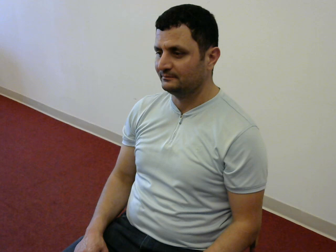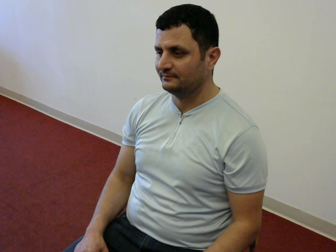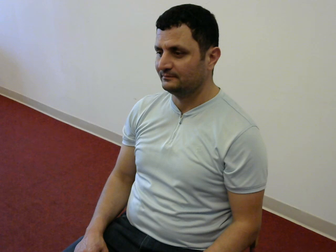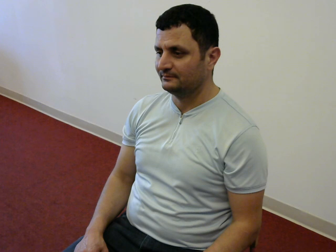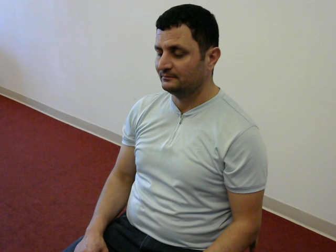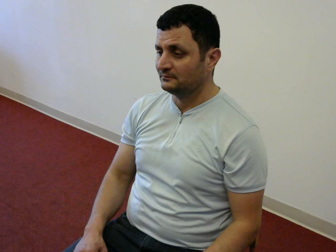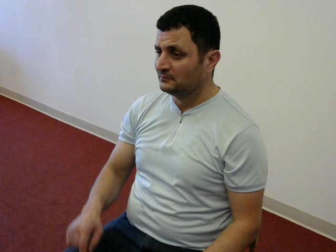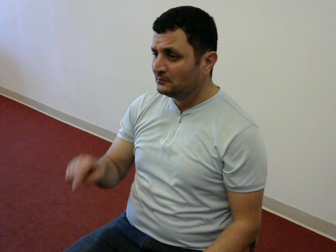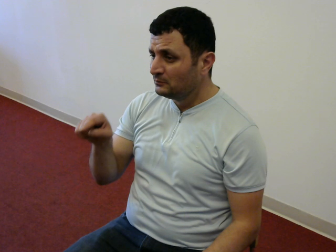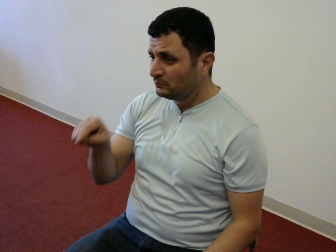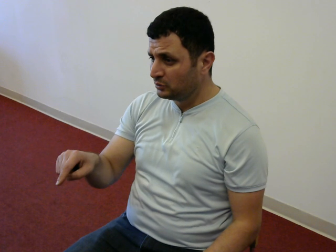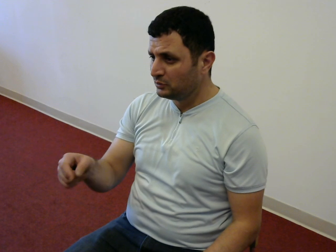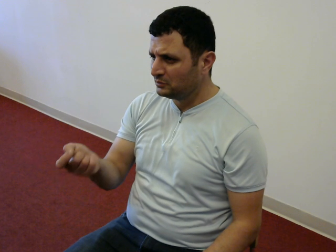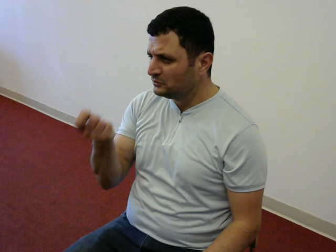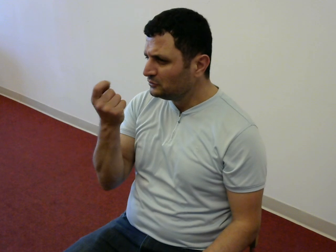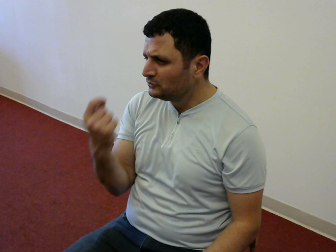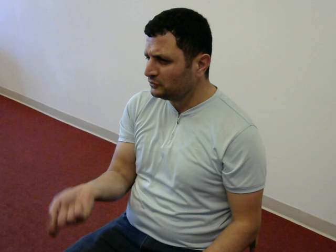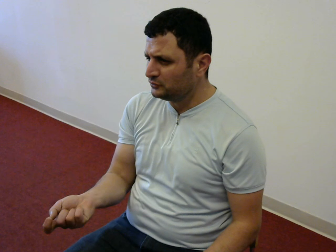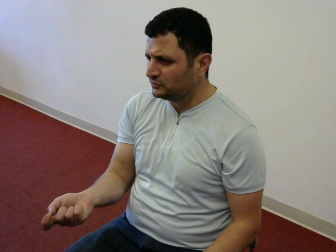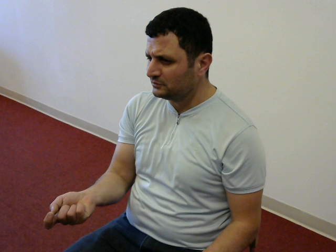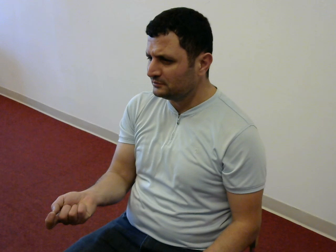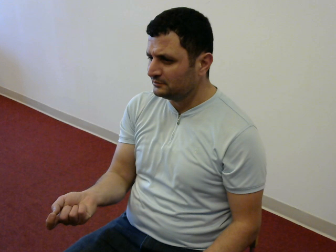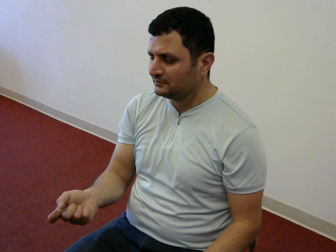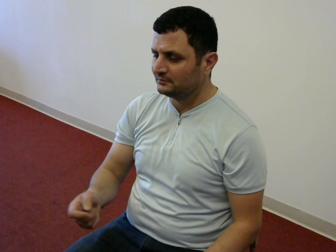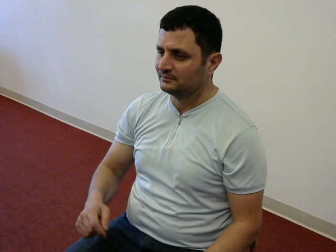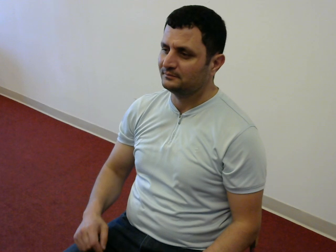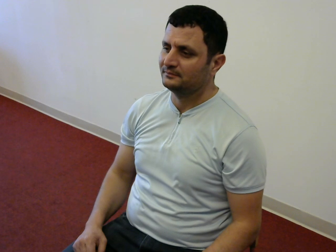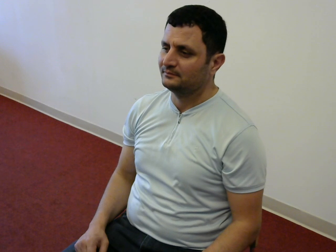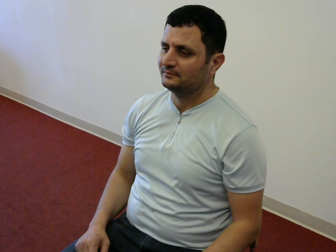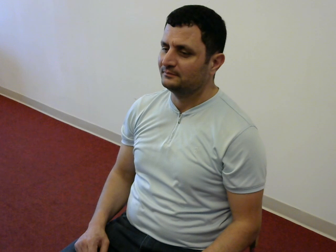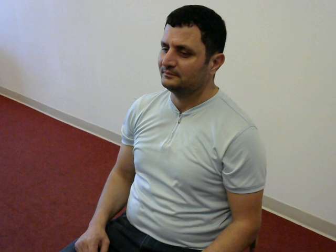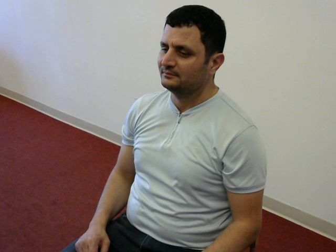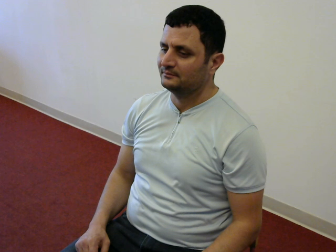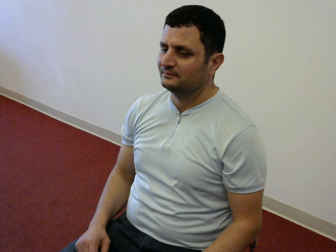Bu ucuzdur